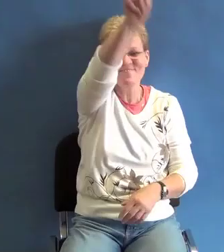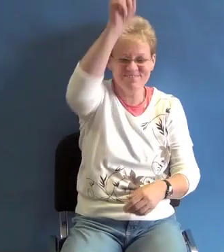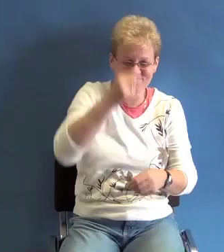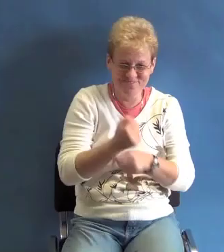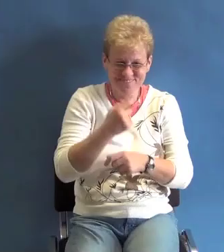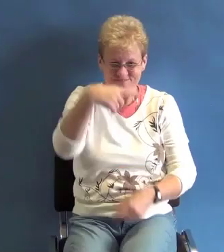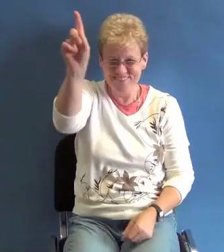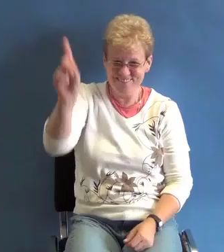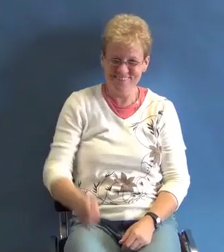Skacze.